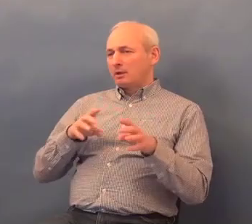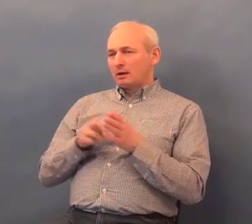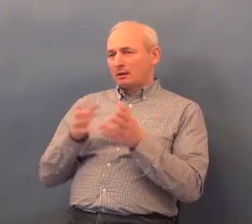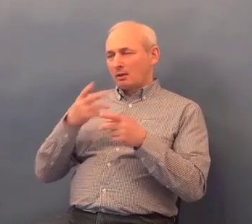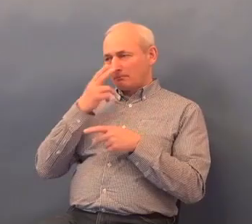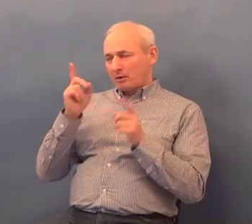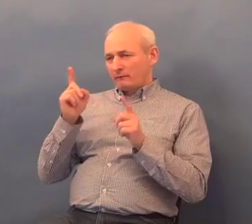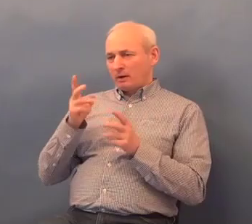Patrz, uważaj na ulicy!